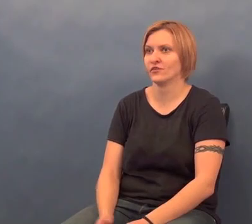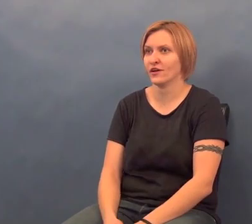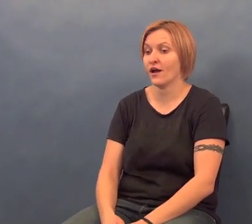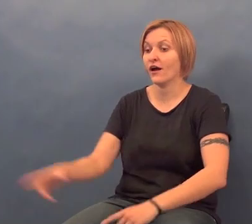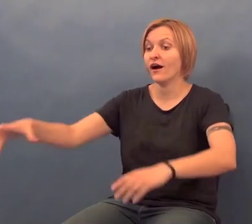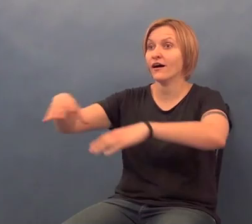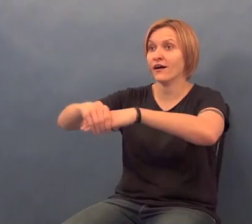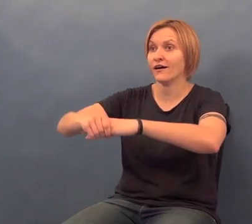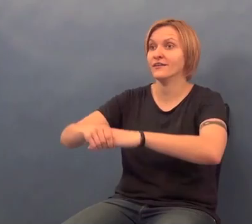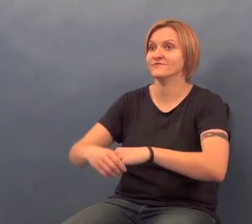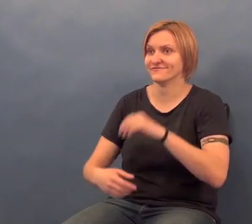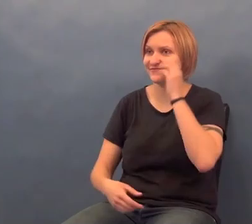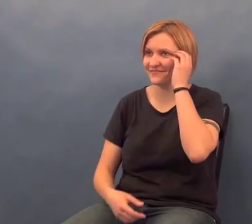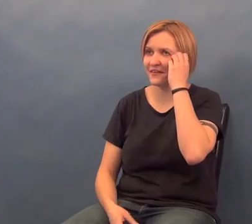Trzymać się za ręce, tak, tak.